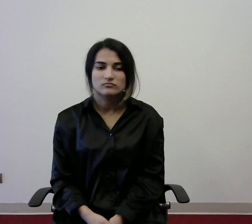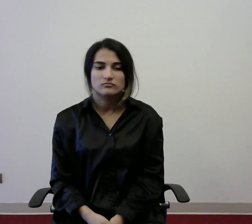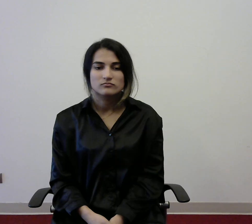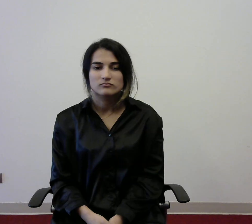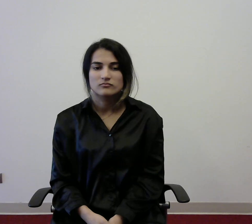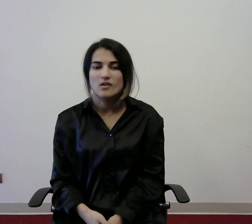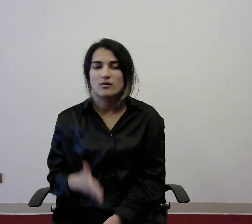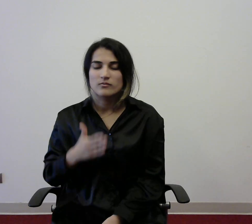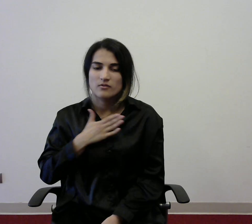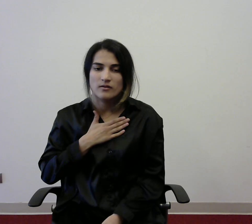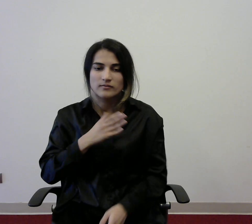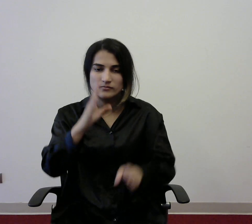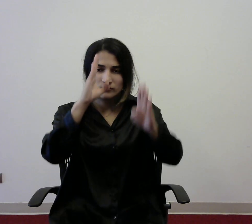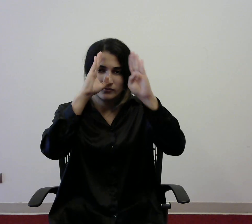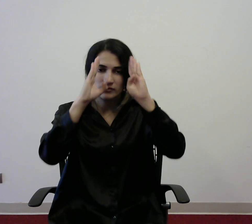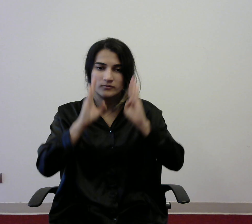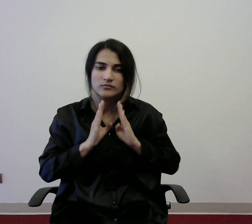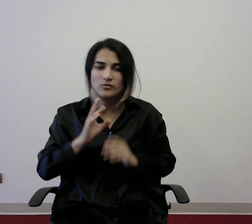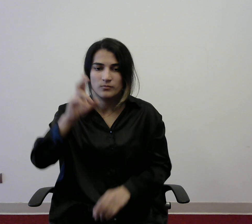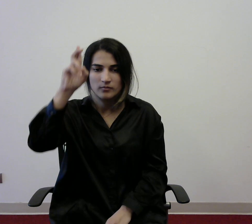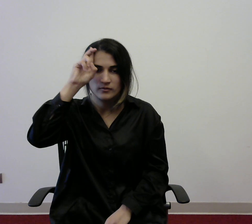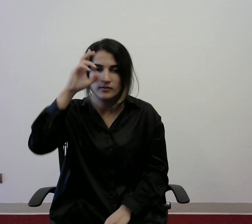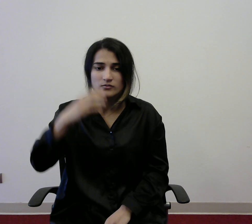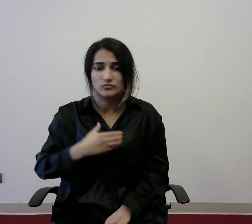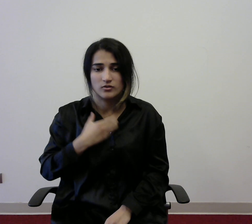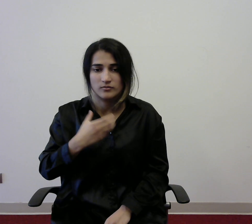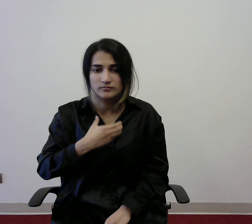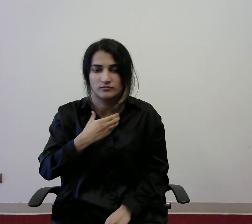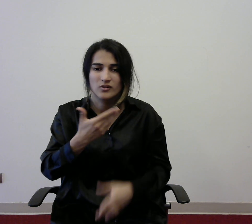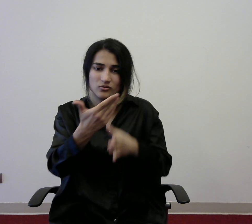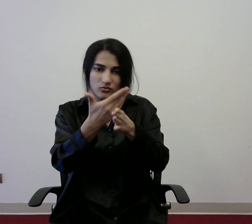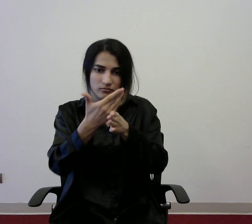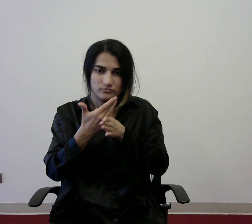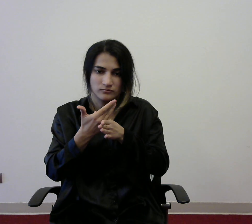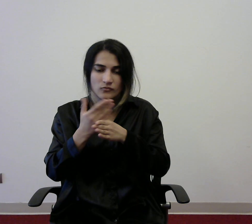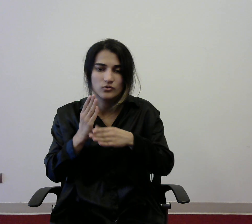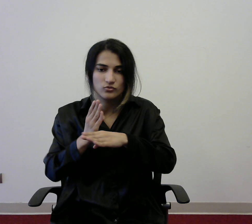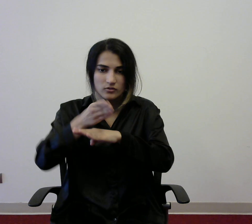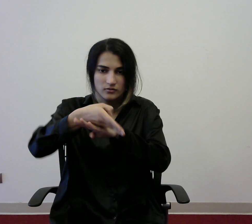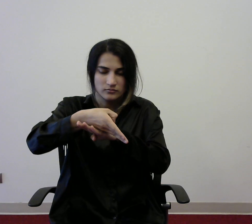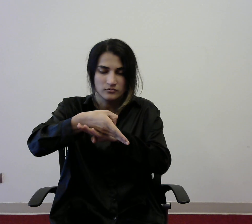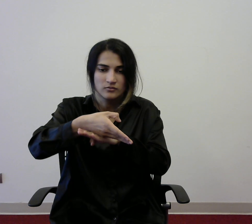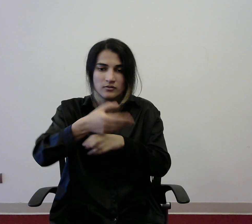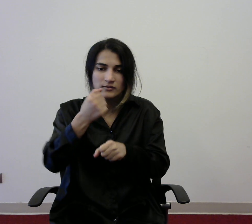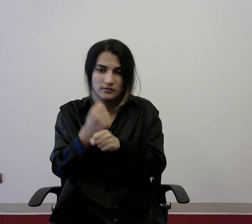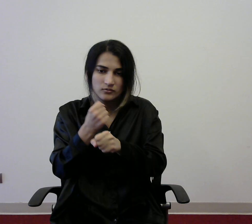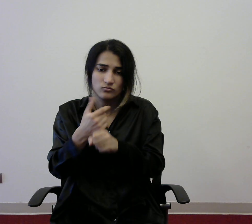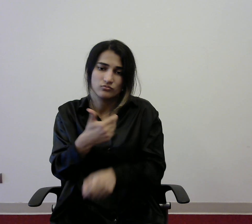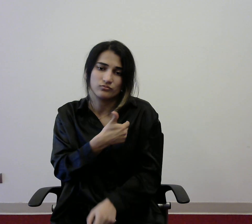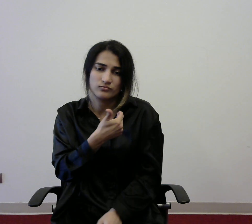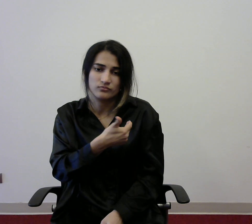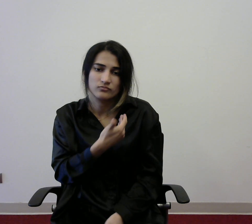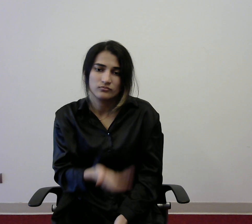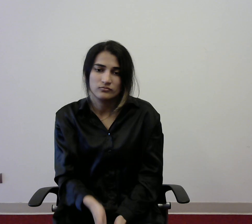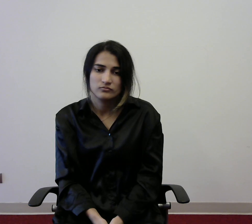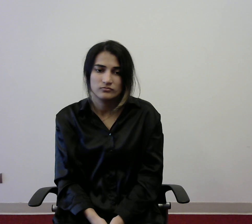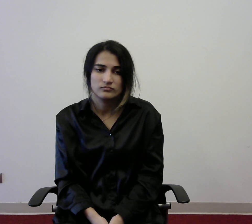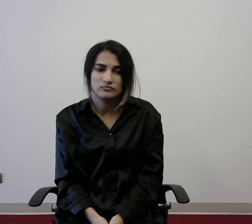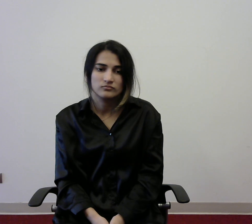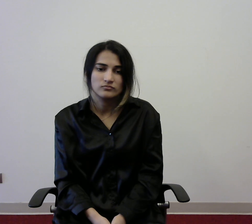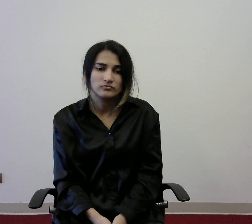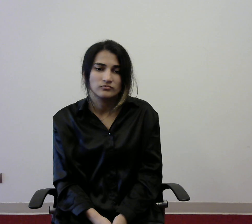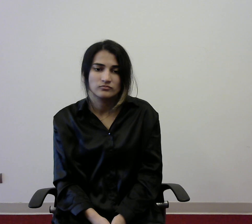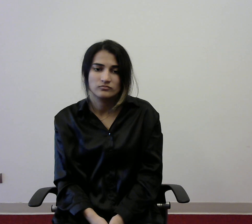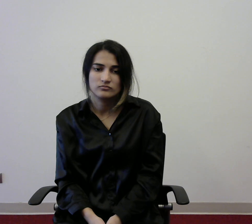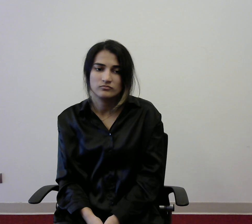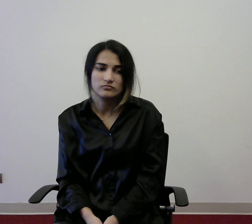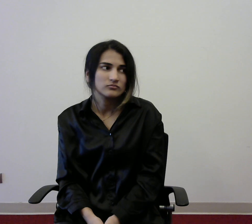Mən ünvanlı dövlət sosial yardımına müraciət etmək istəyirəm